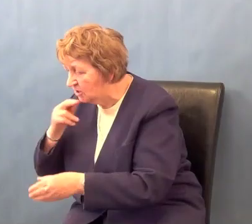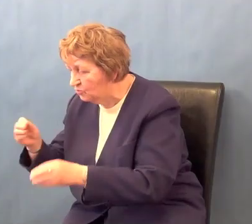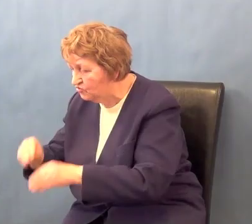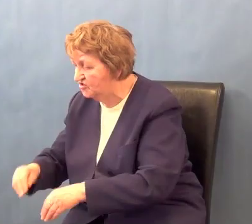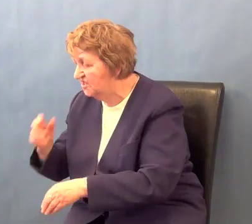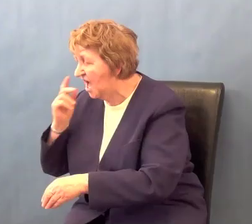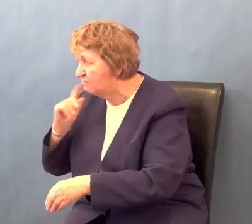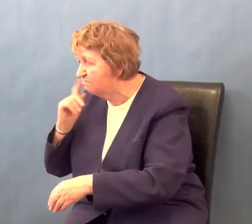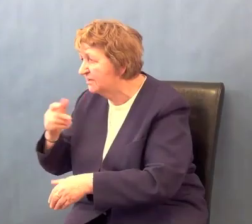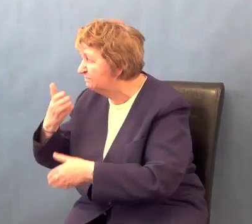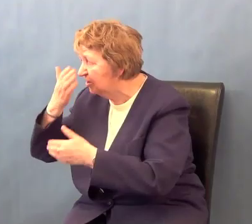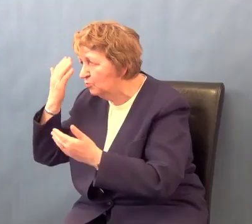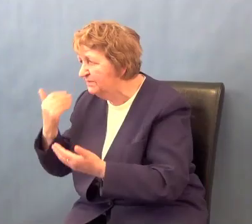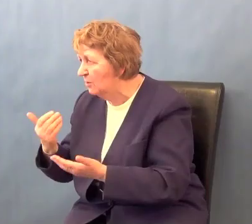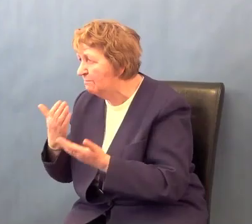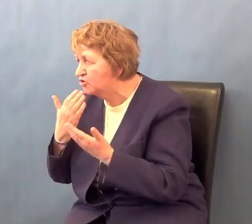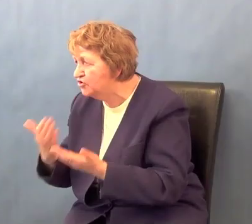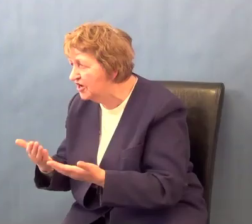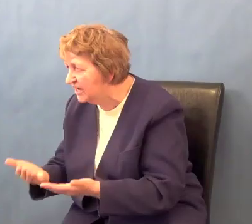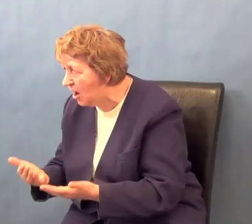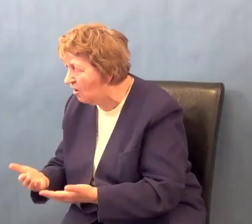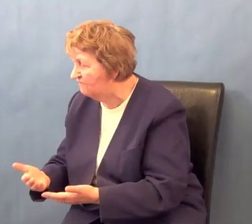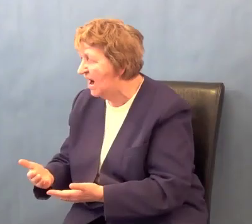Chłopak nie wiedział, jak ma podziękować.